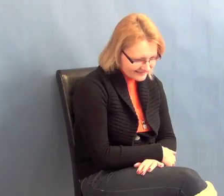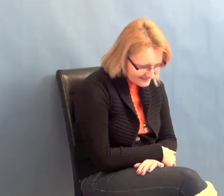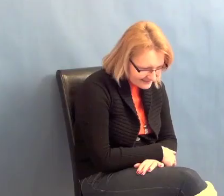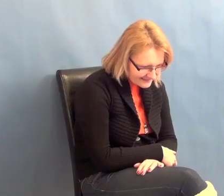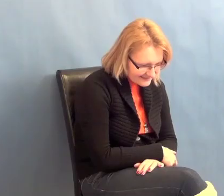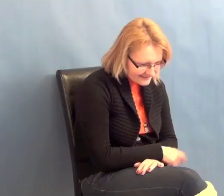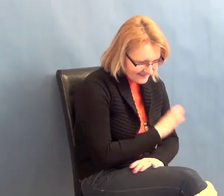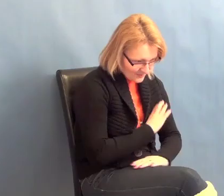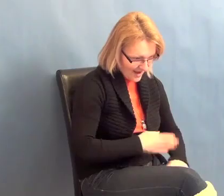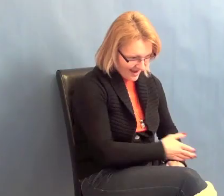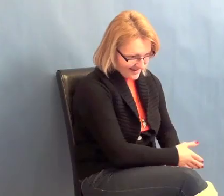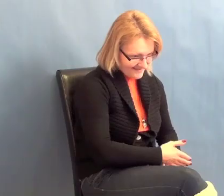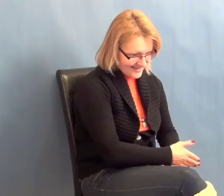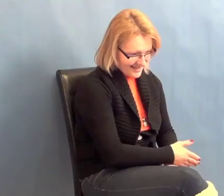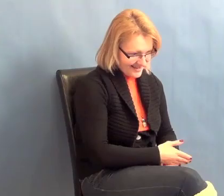Ławki piłować nie wolno?